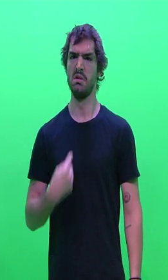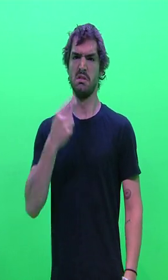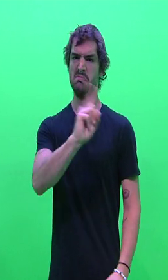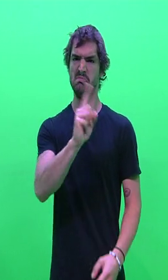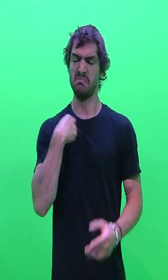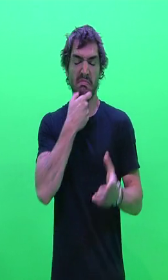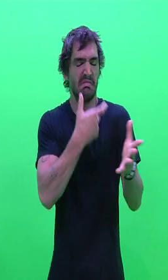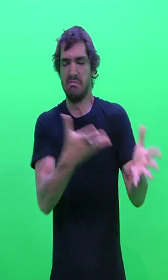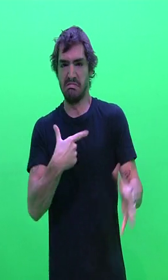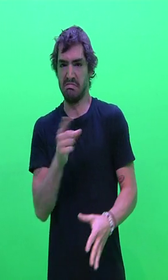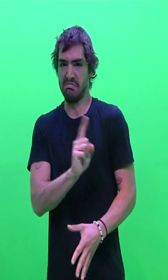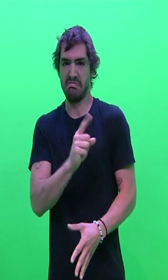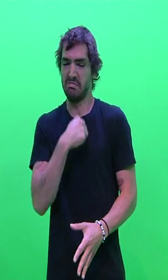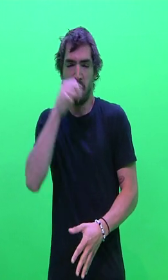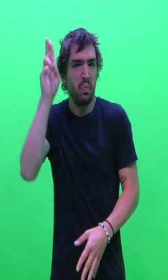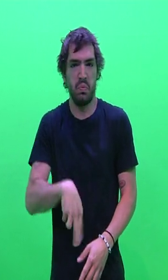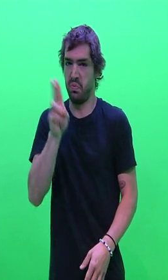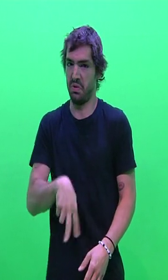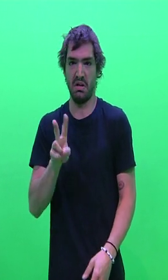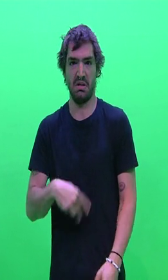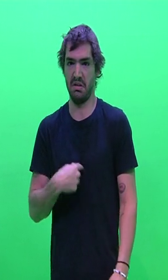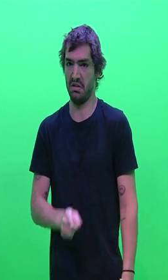No, no m'entusiasma, no bec mai.